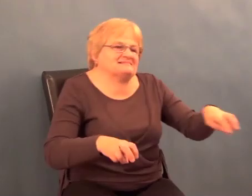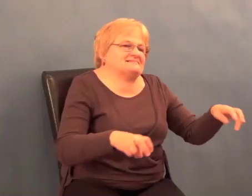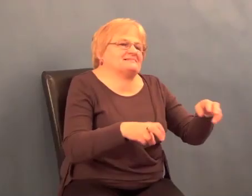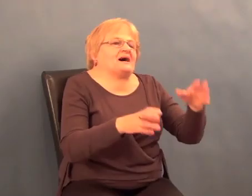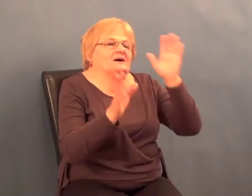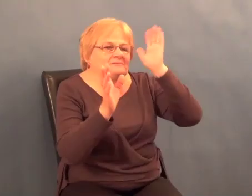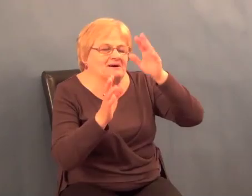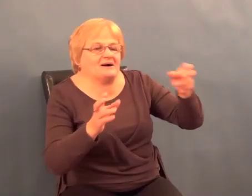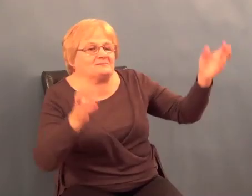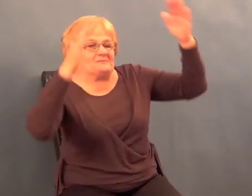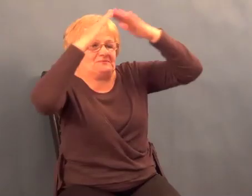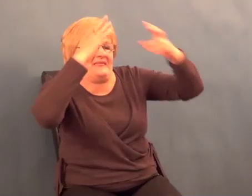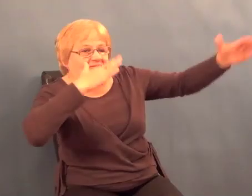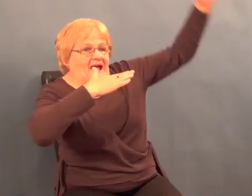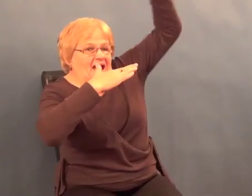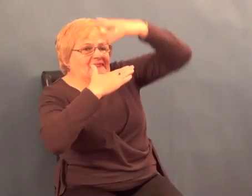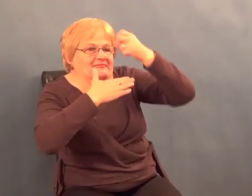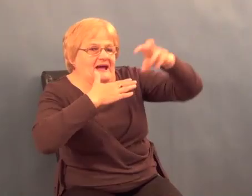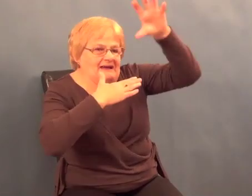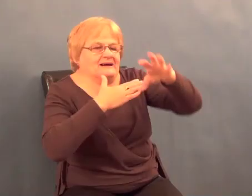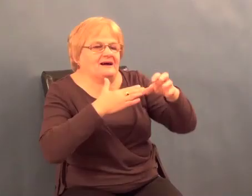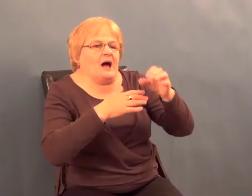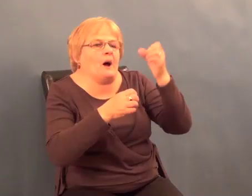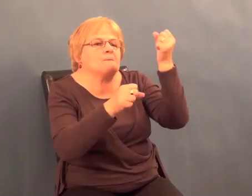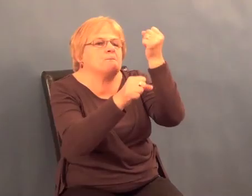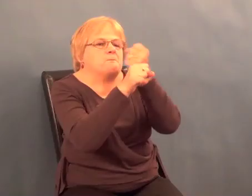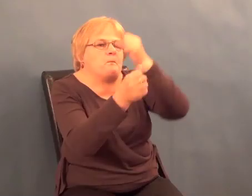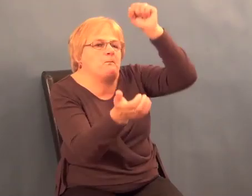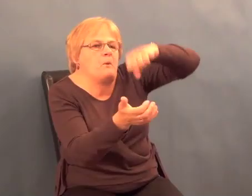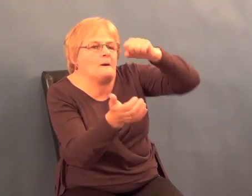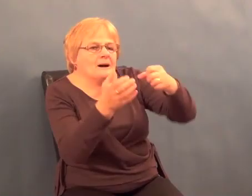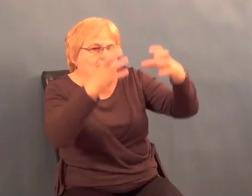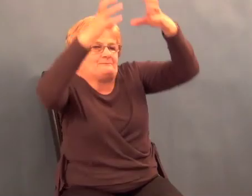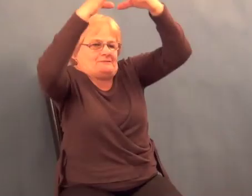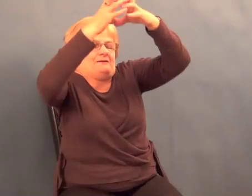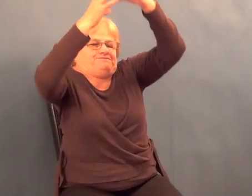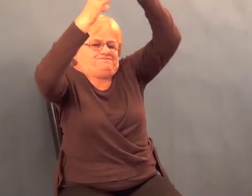Potem wchodzi na dach i wrzuca kamienną bombę do rynny.